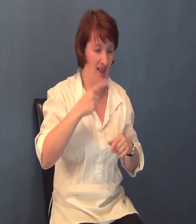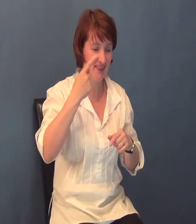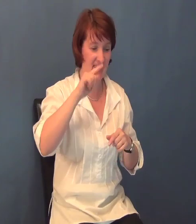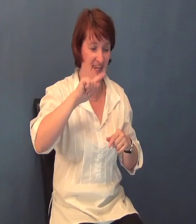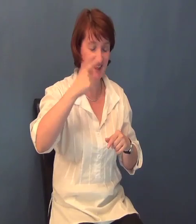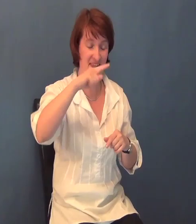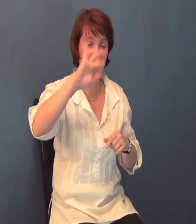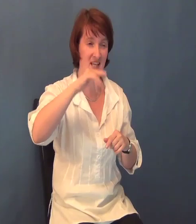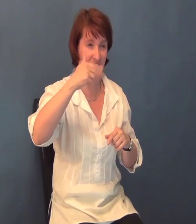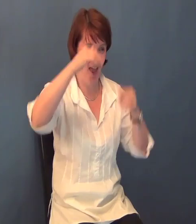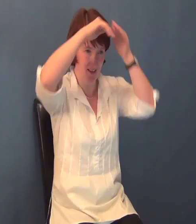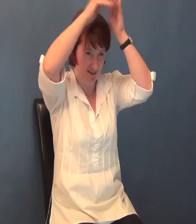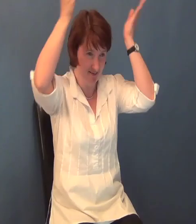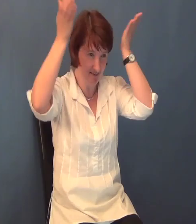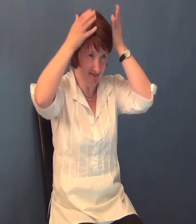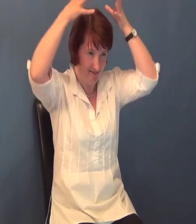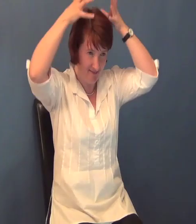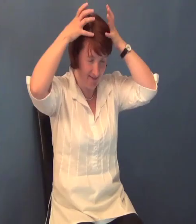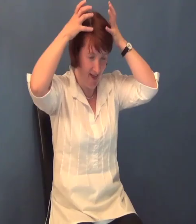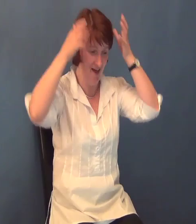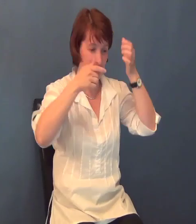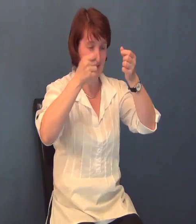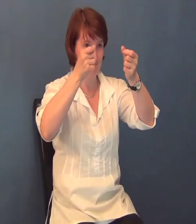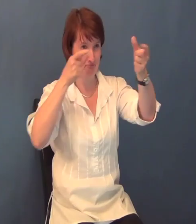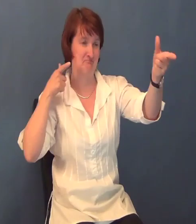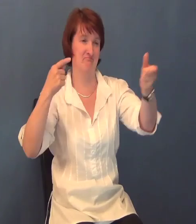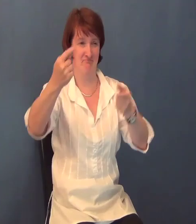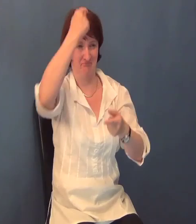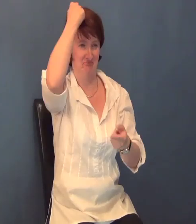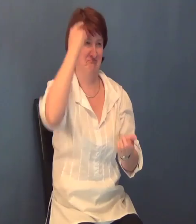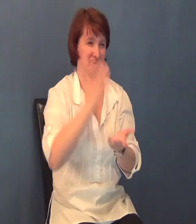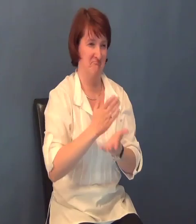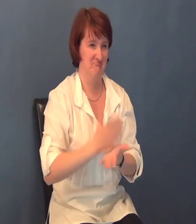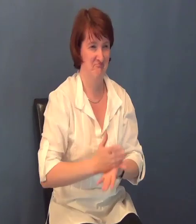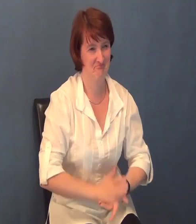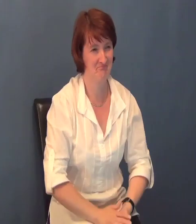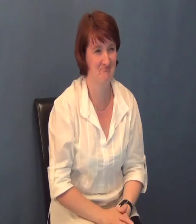Więc ta druga osoba bierze dynię i ustawia sobie na głowie. Ten drugi wtedy strzela do niego, trafia w dynię i tyle.